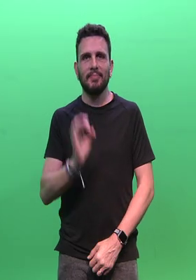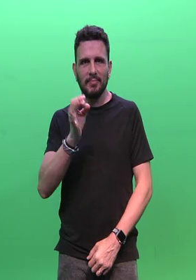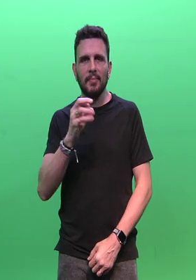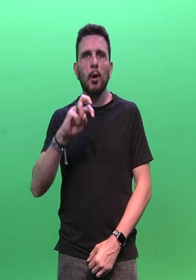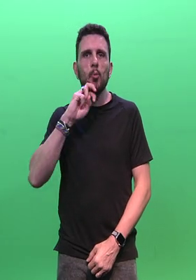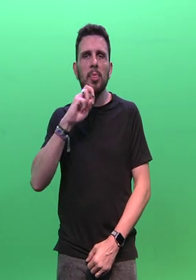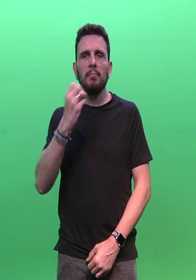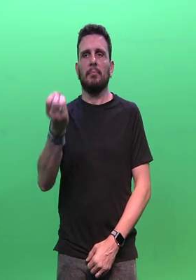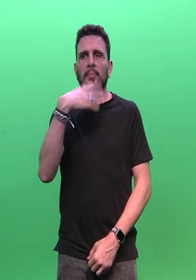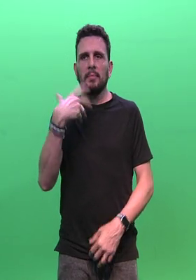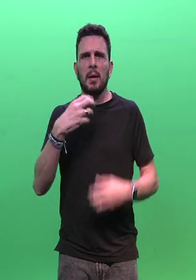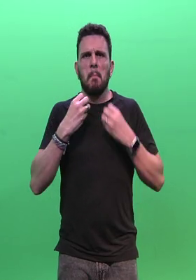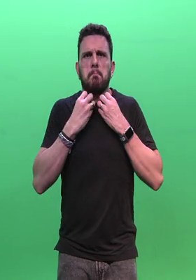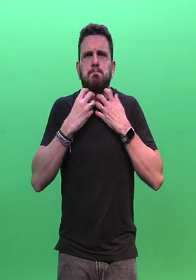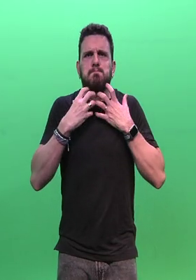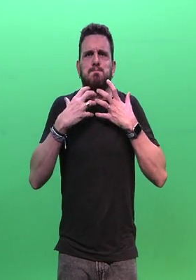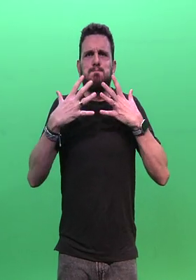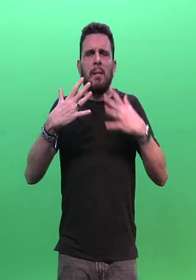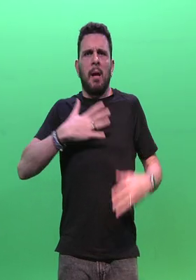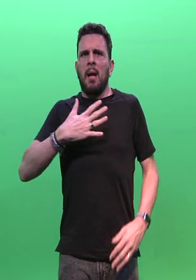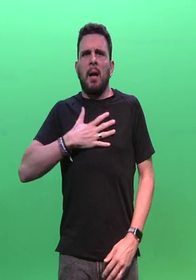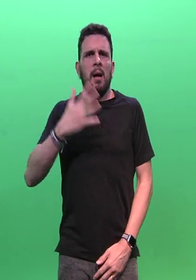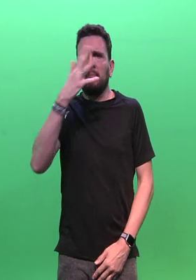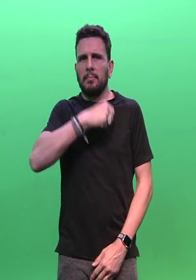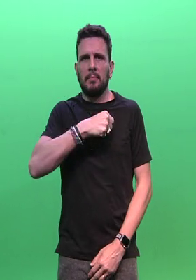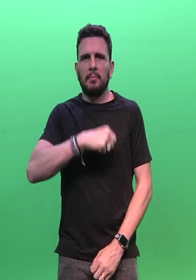Sí, em vaig menjar una nou i se'm va inflar el coll, em faltava l'aire, no podia.